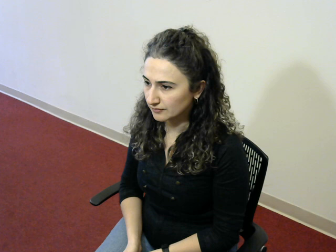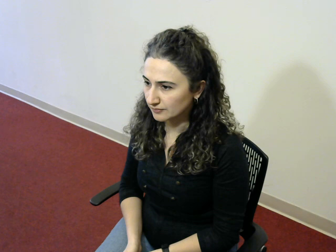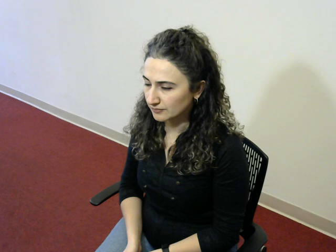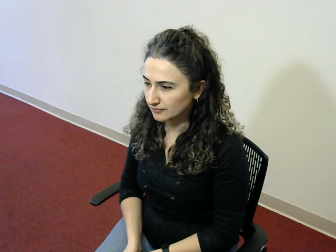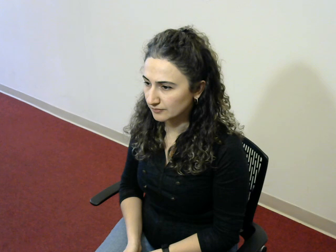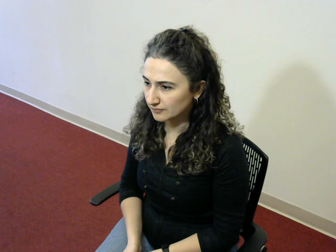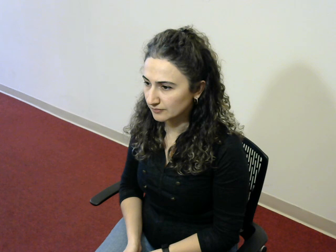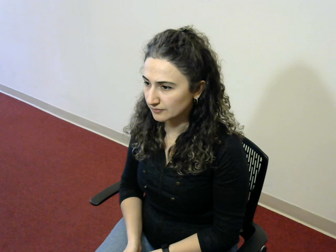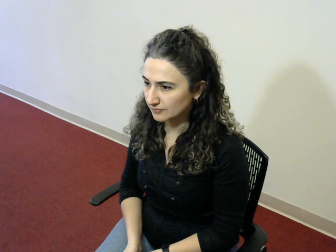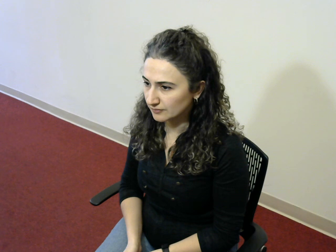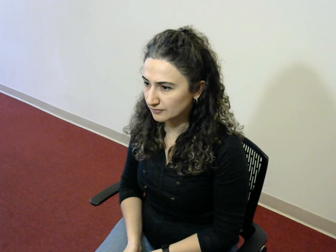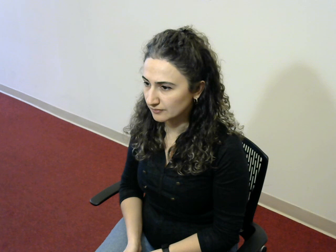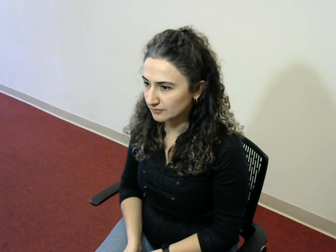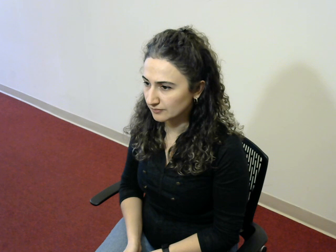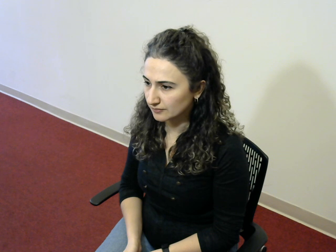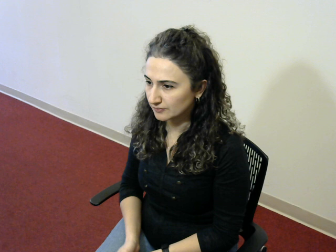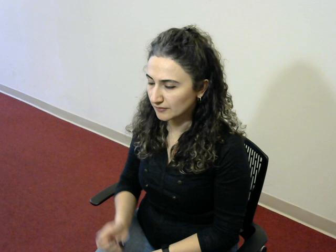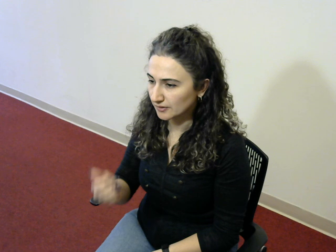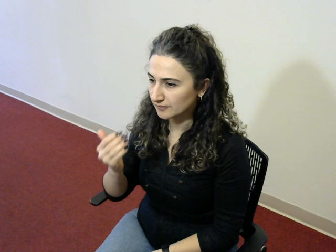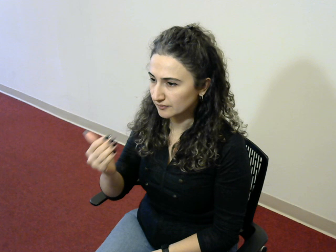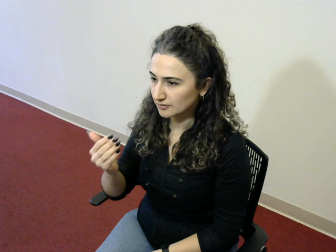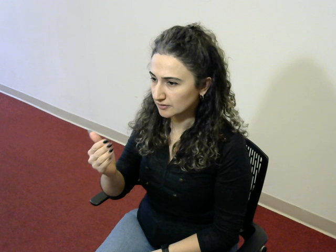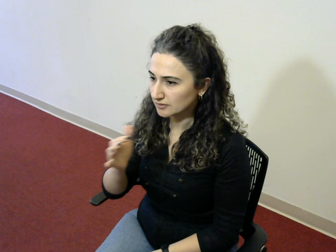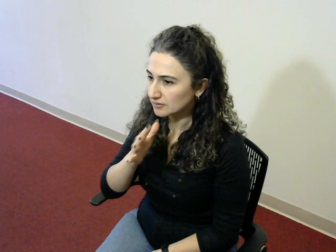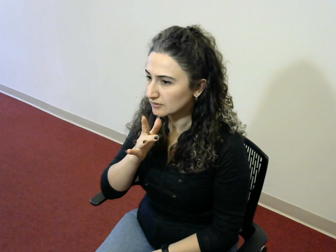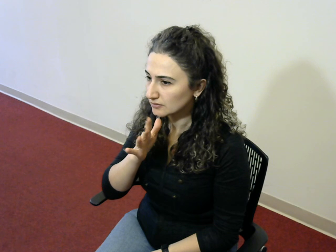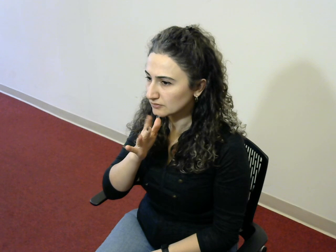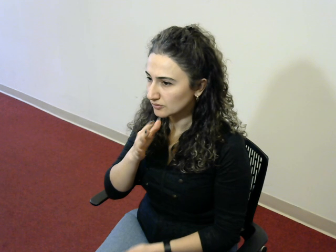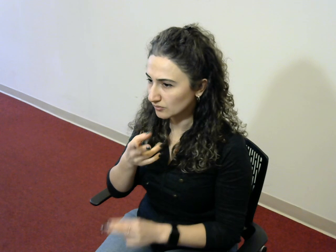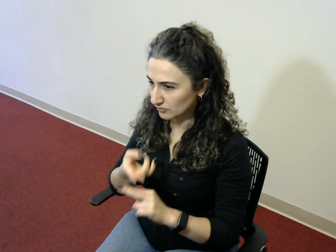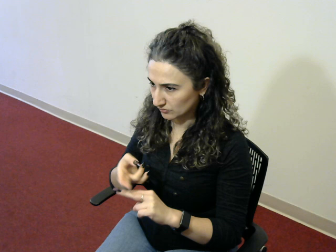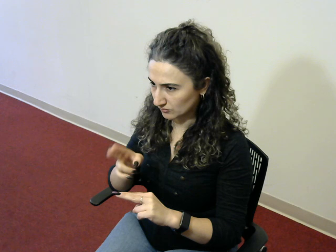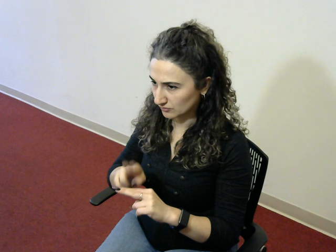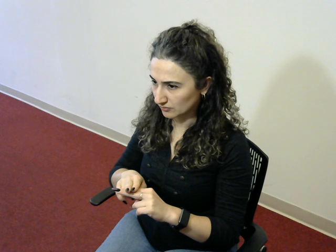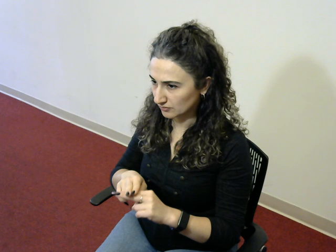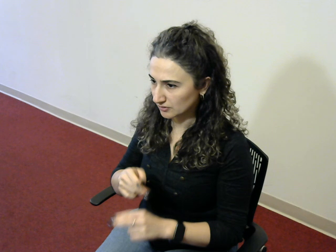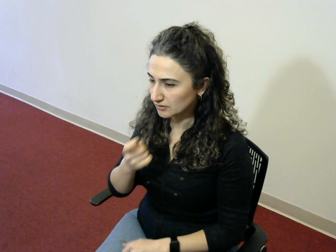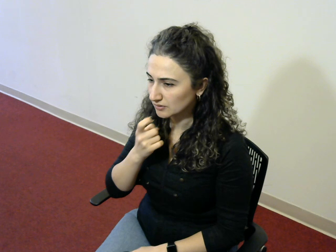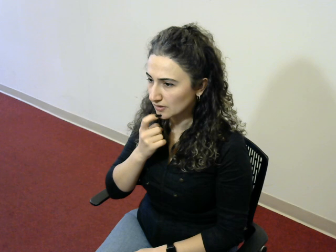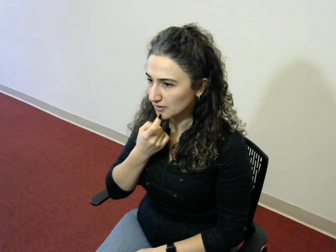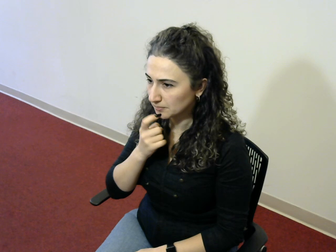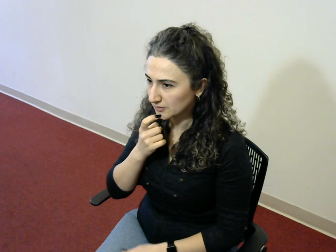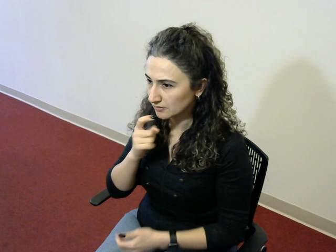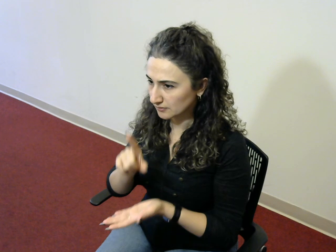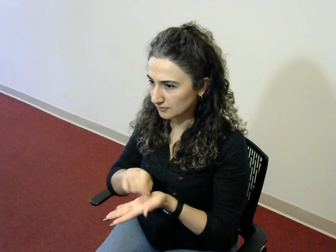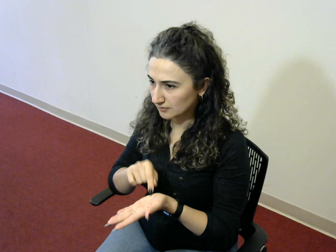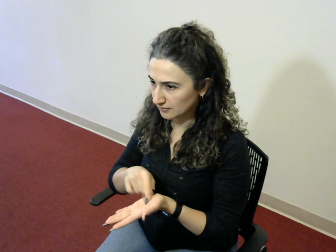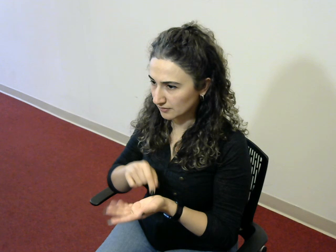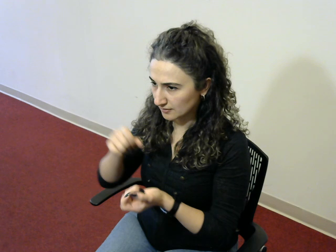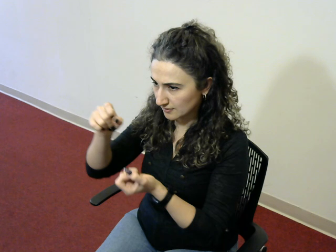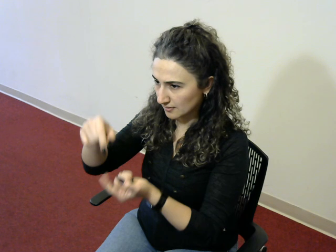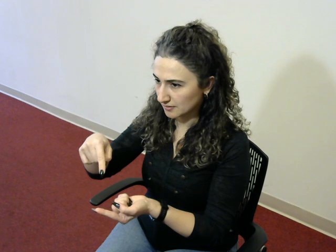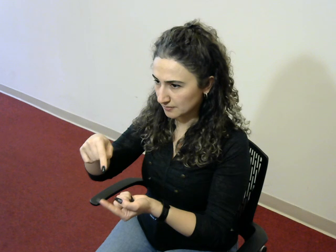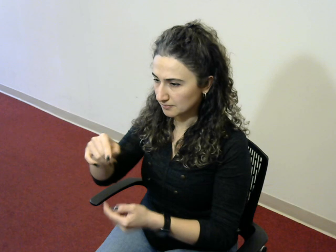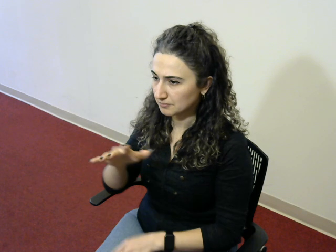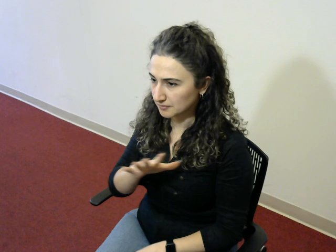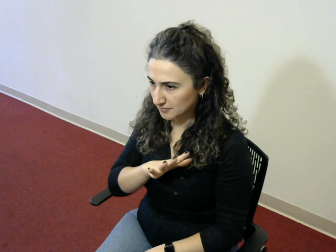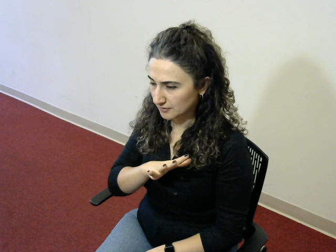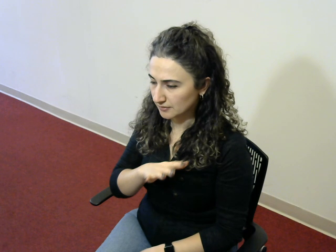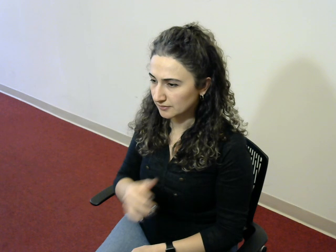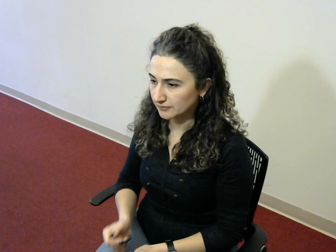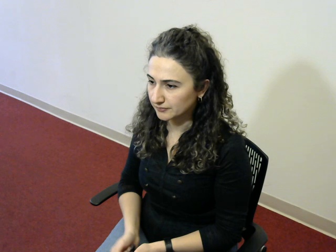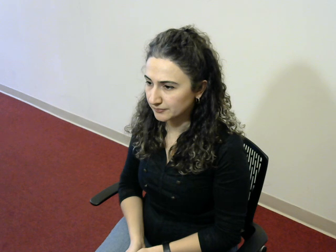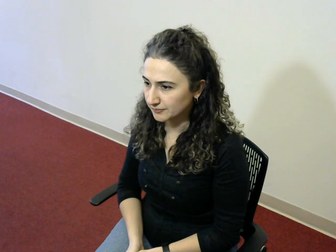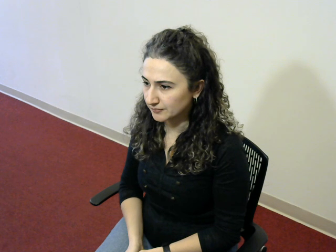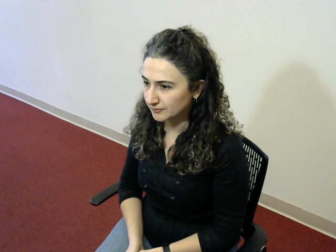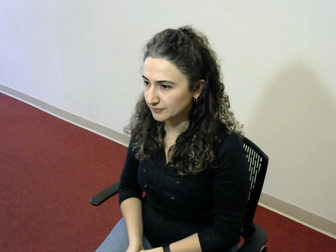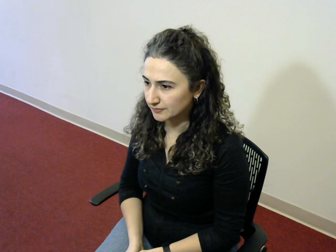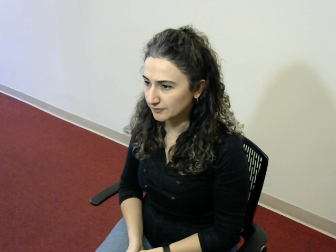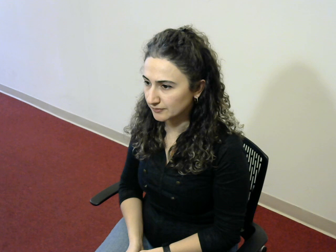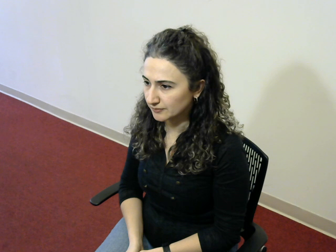Sizə yaşa görə əmək pensiyası təyin olunub